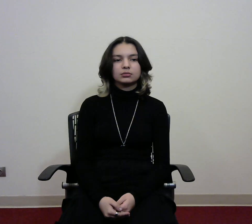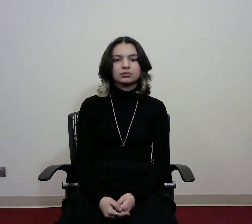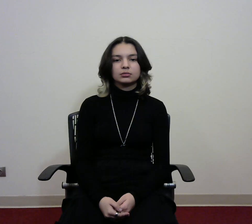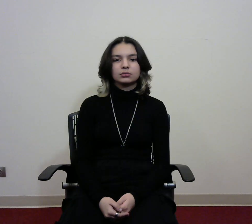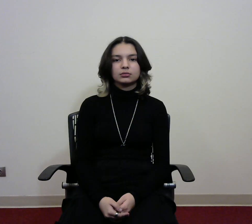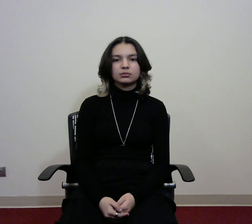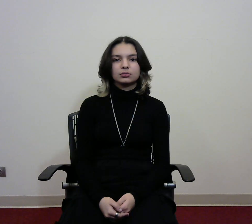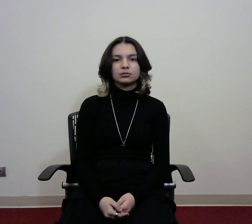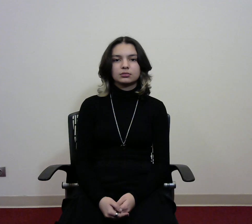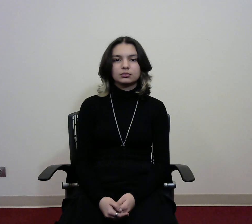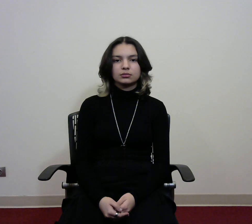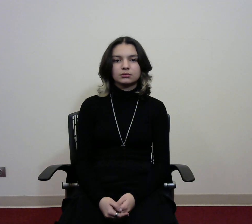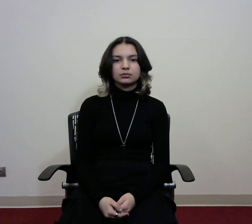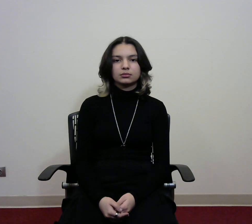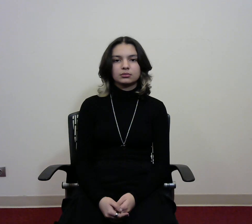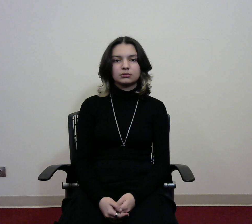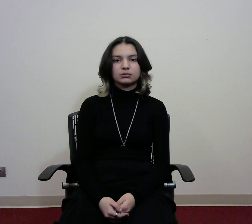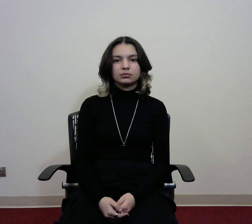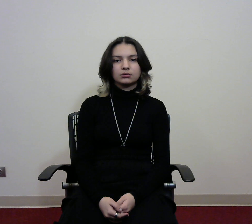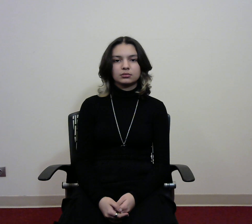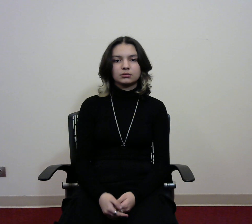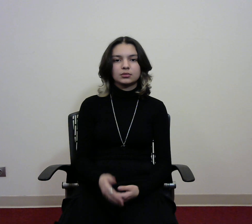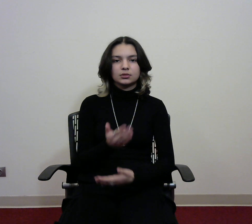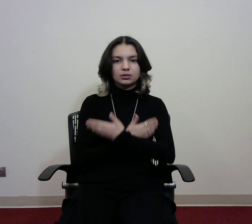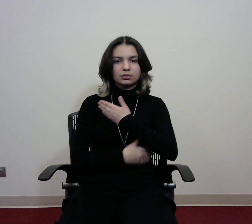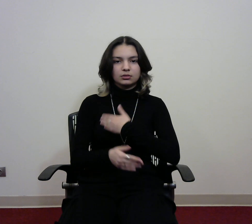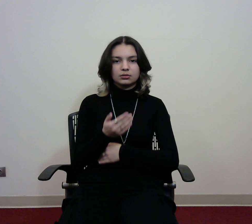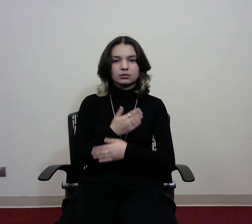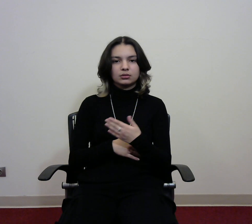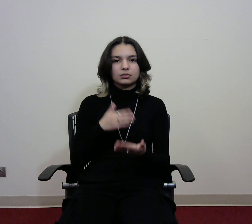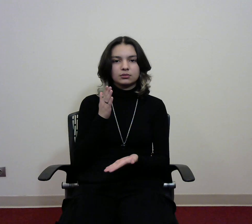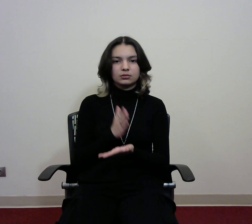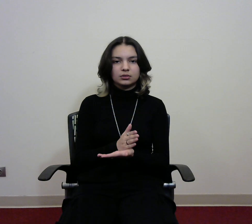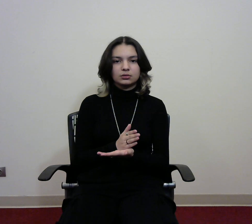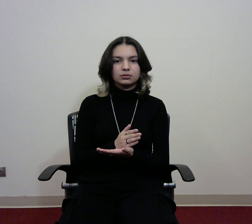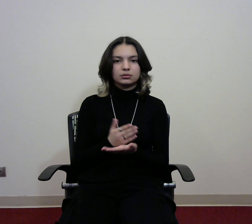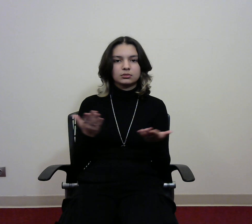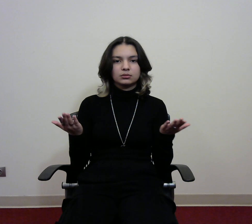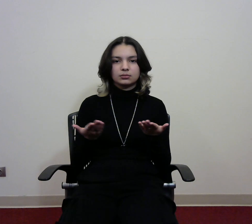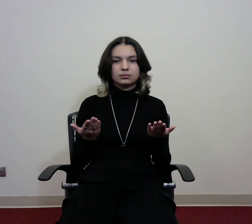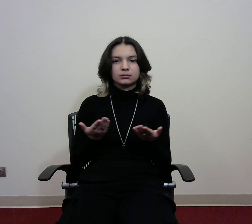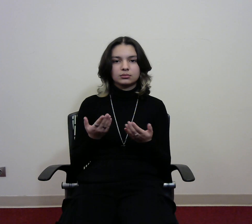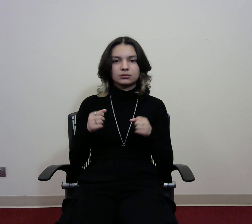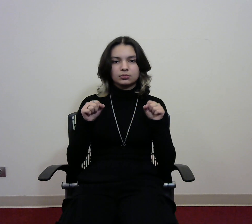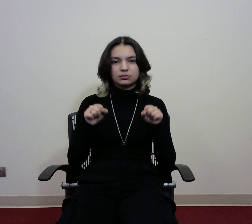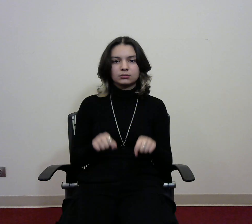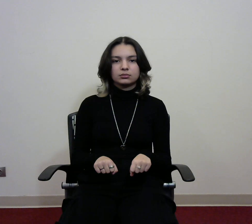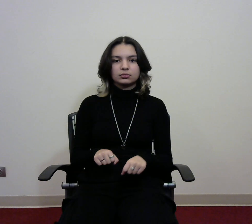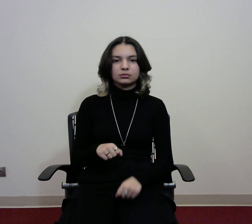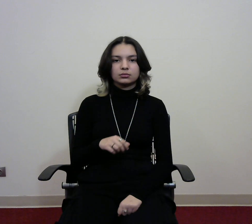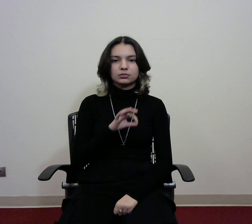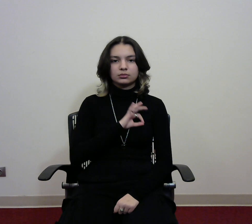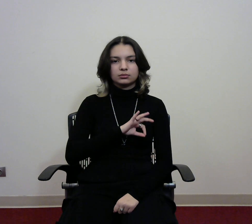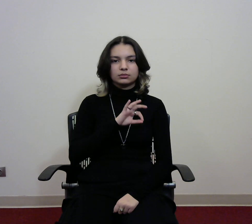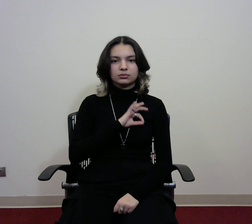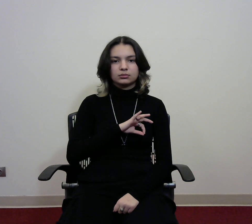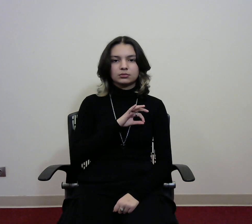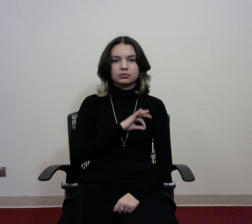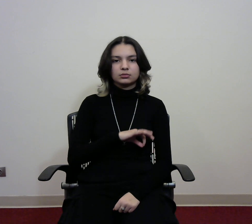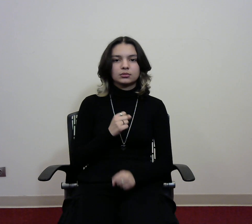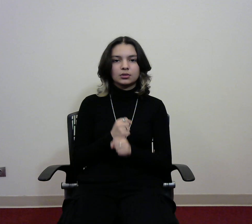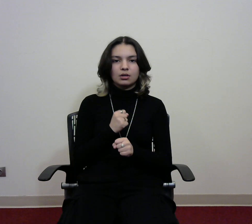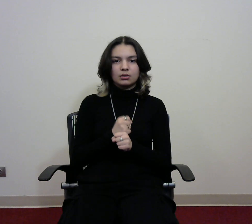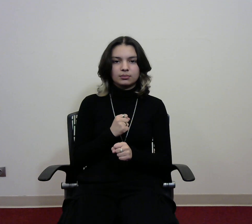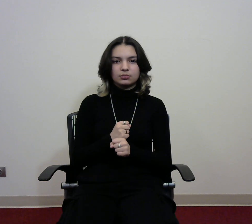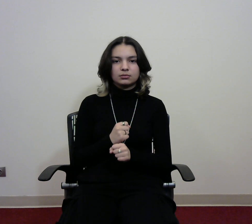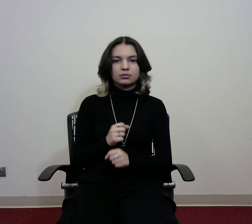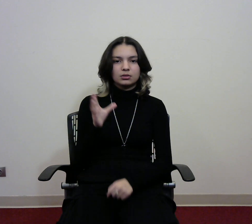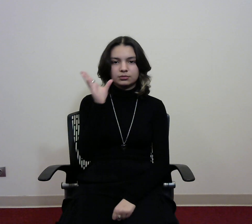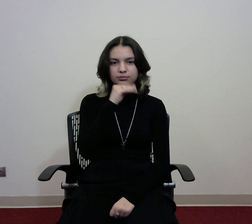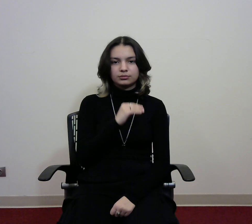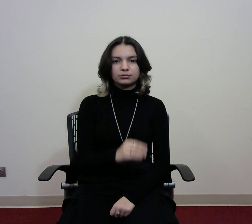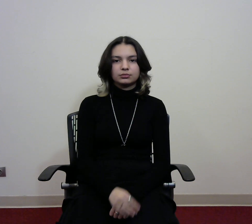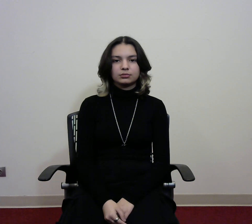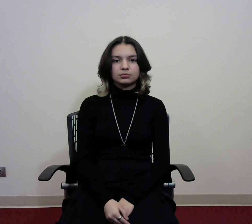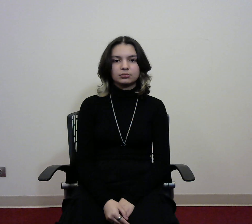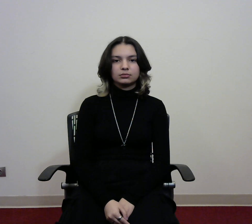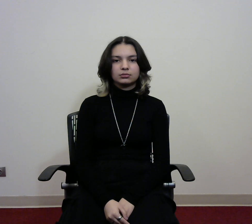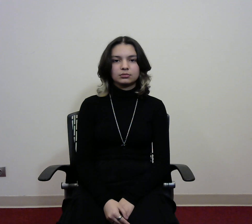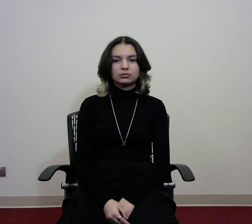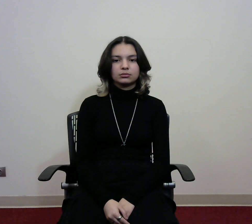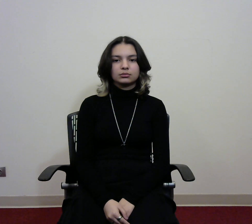Əlilliyim var, hansı hüquqlardan istifadə edə bilərəm?